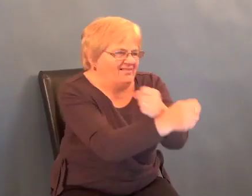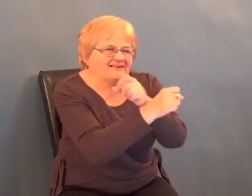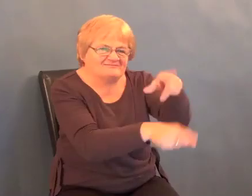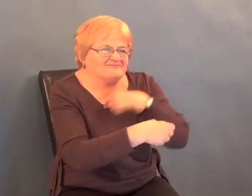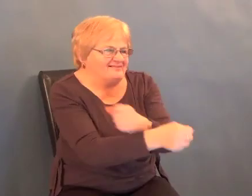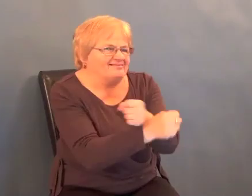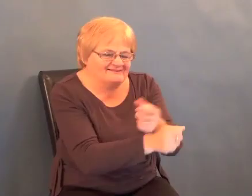Mamy napięte terminy!